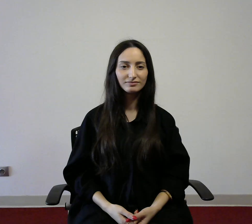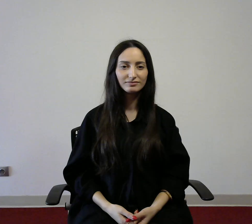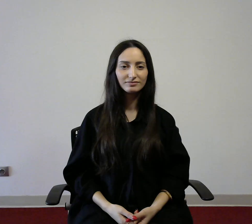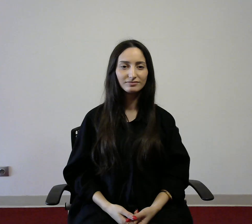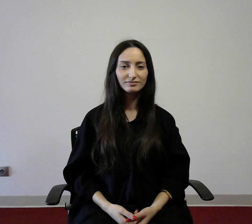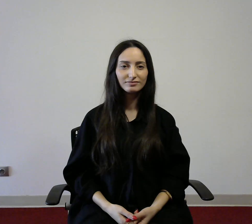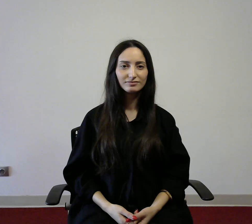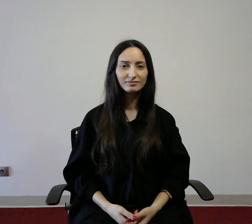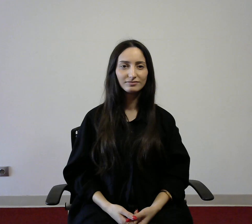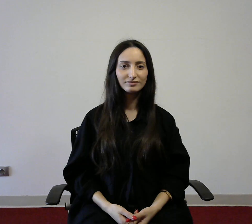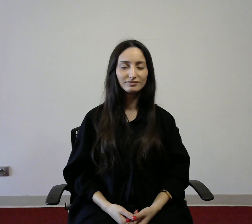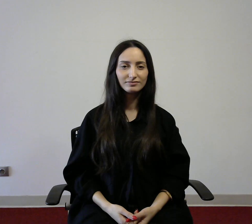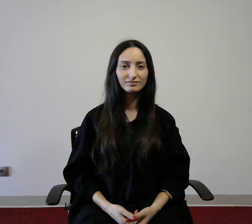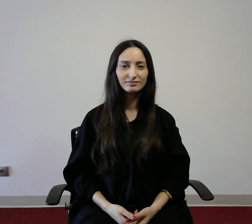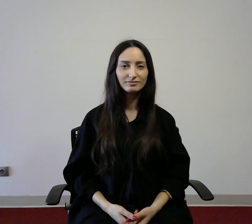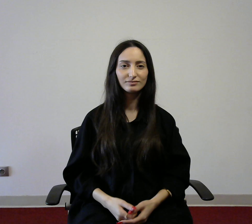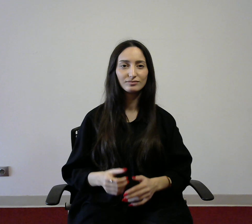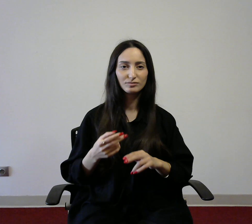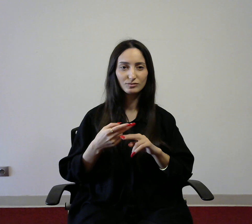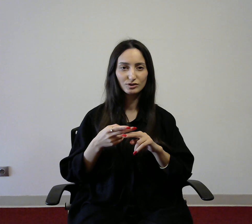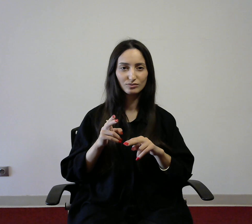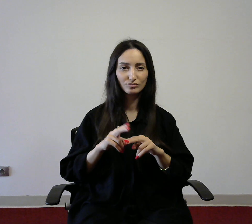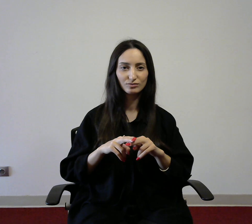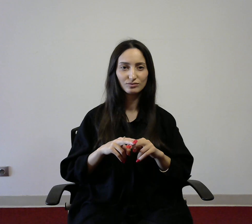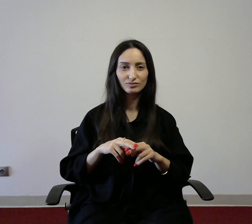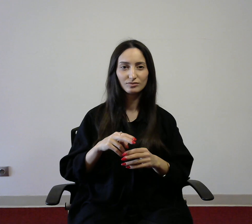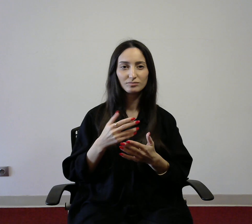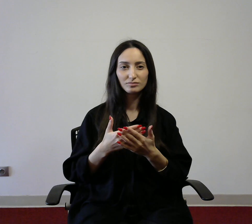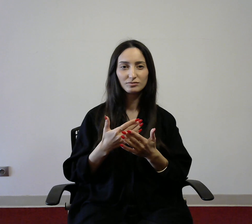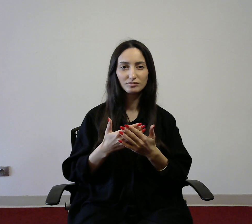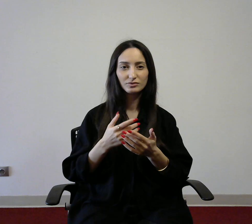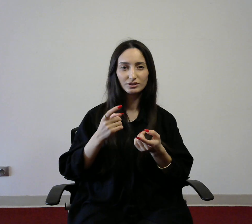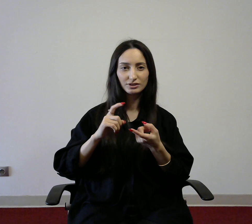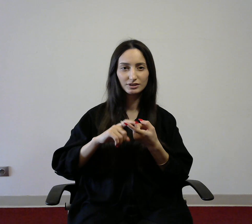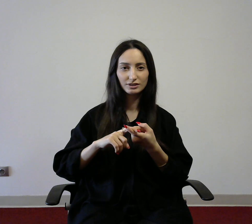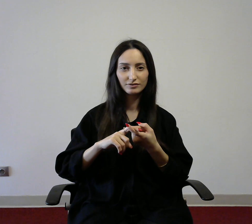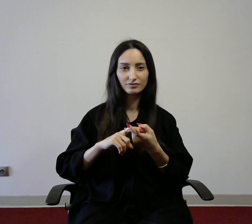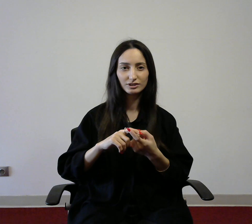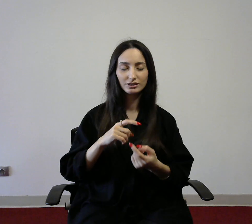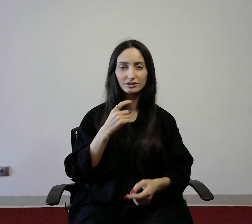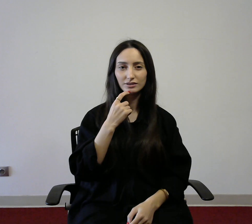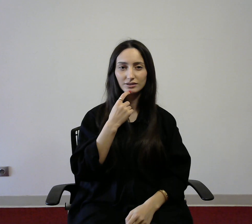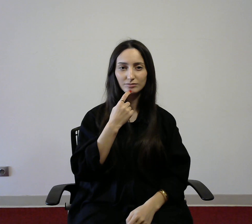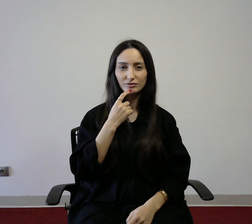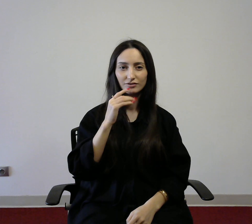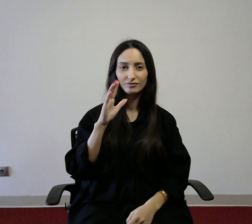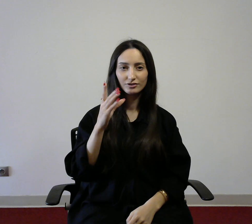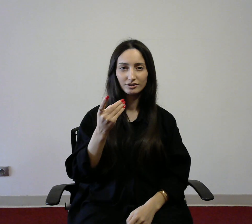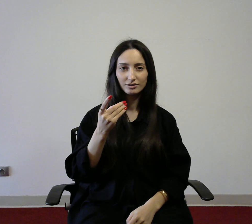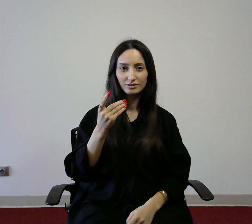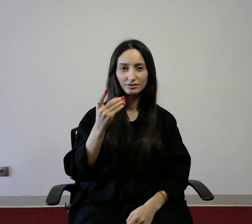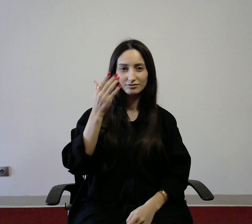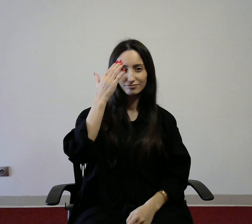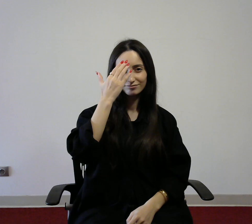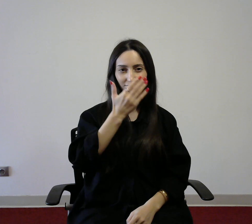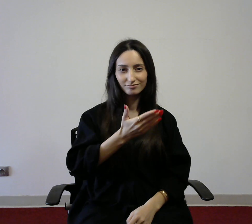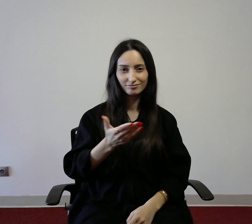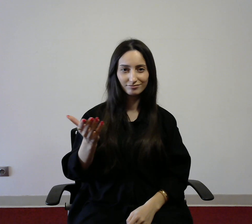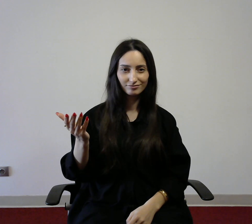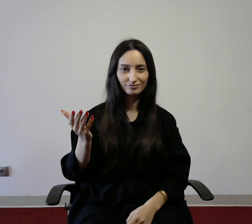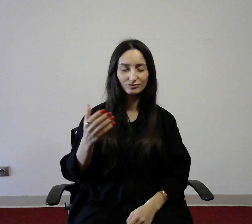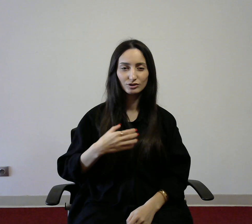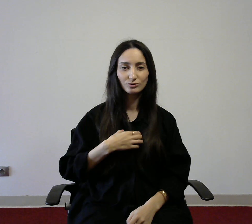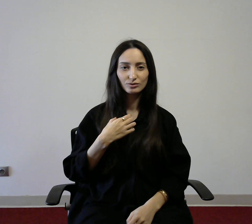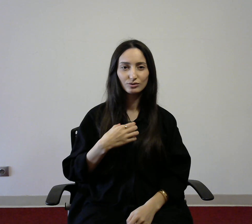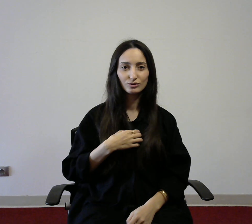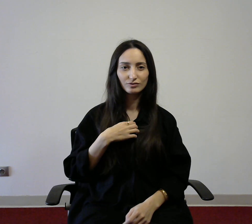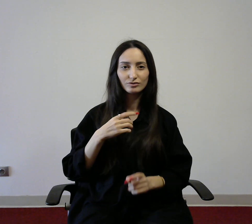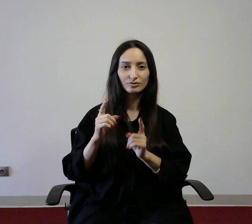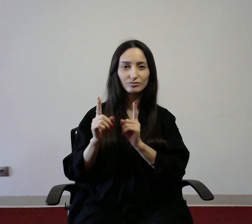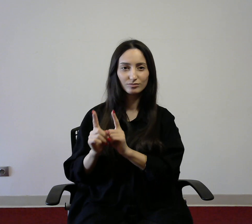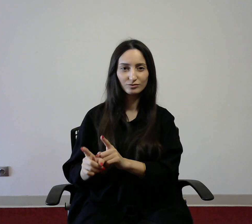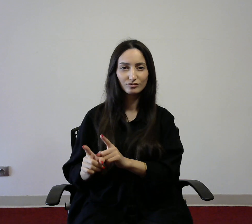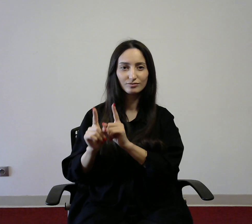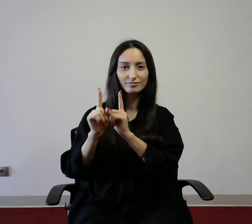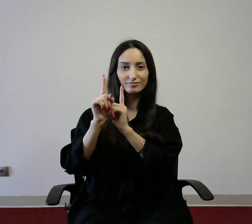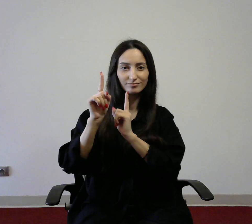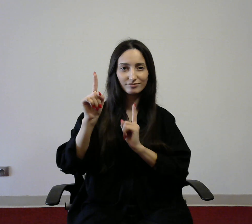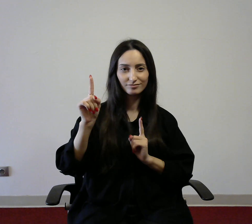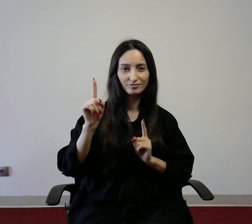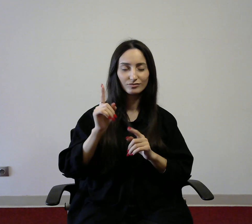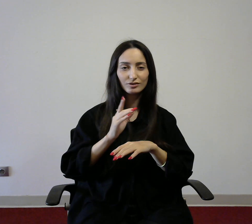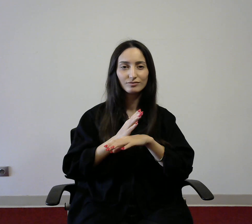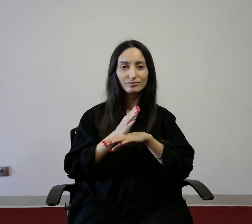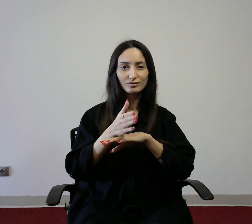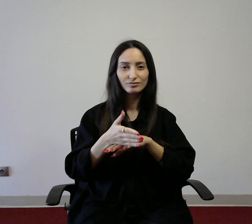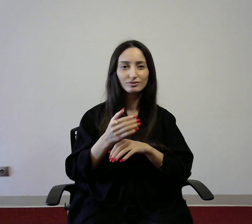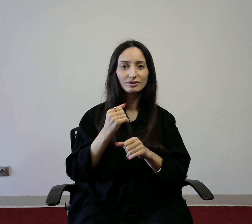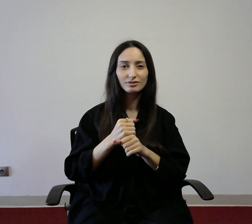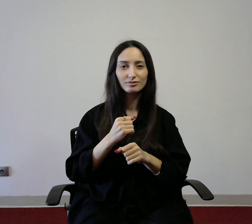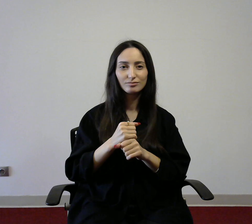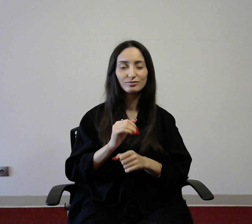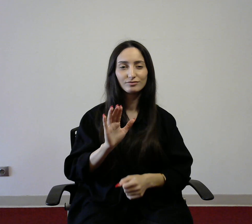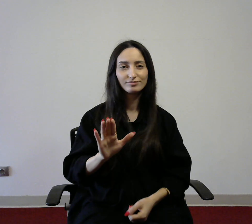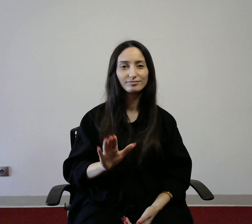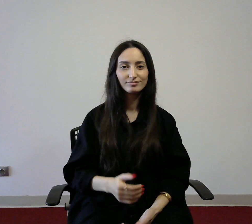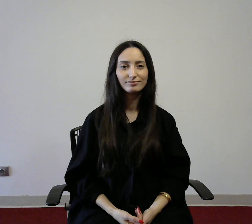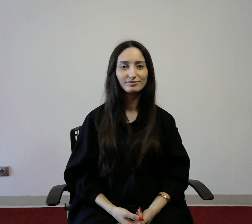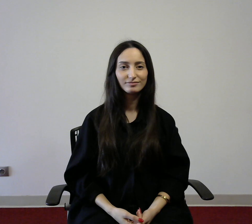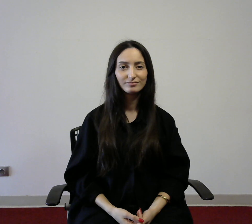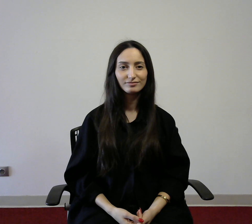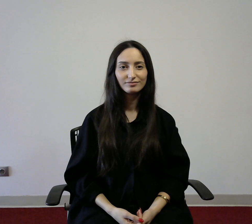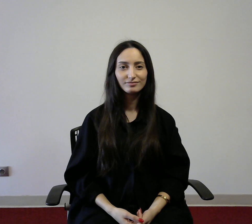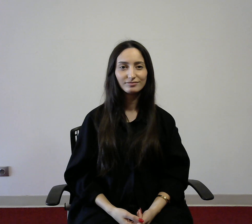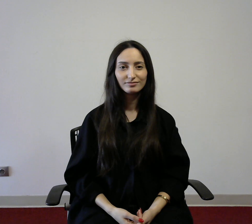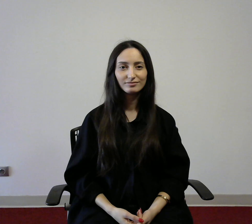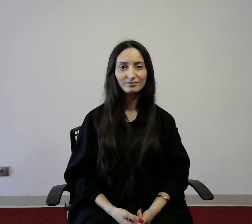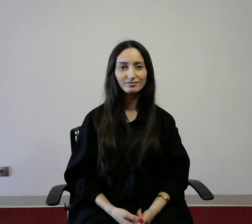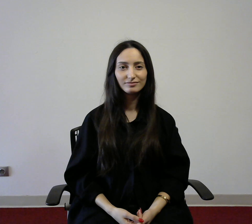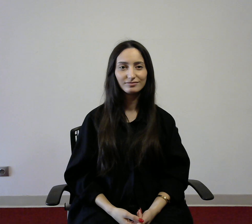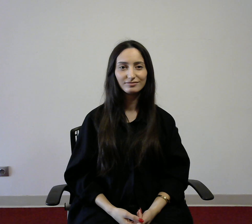Bu məsələ ilə bağlı Əmək və Əhalinin Sosial Müdafiəsi Nazirliyinə müraciət etməlisiniz